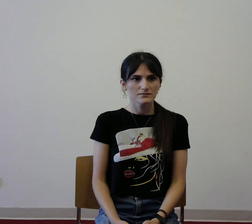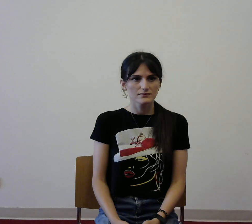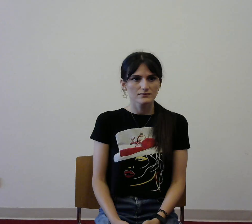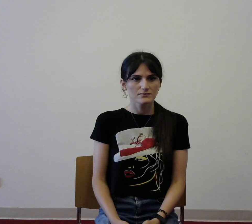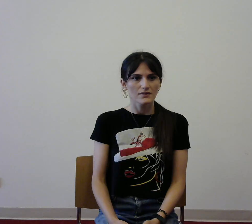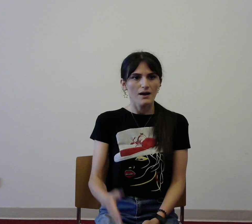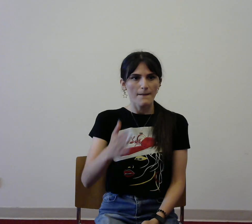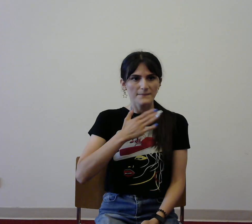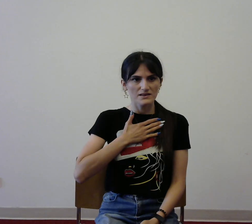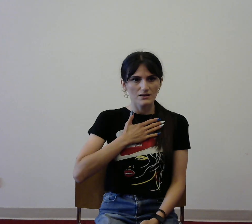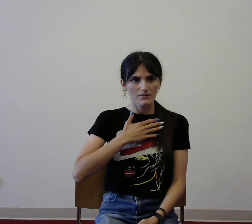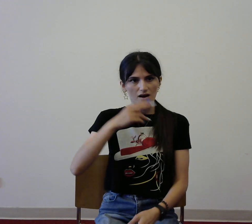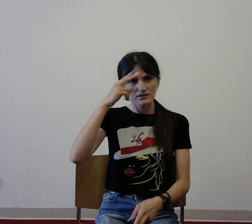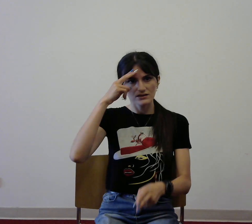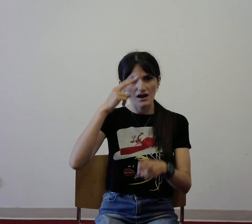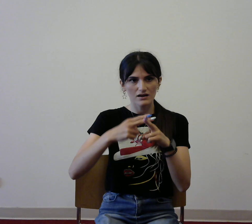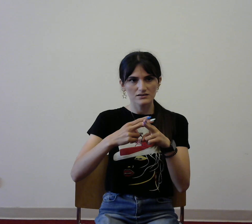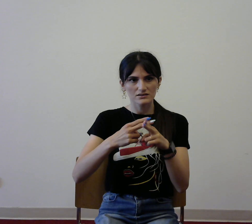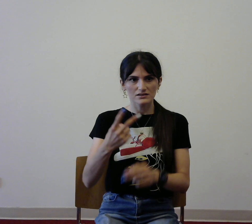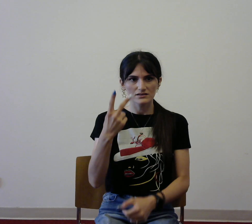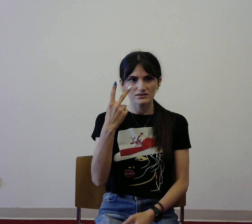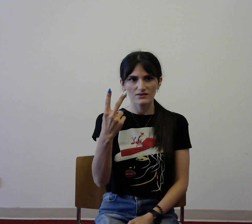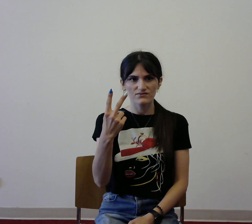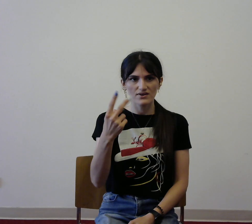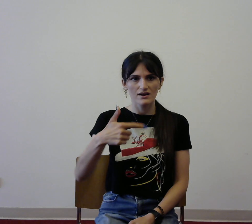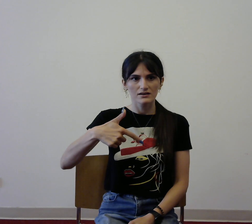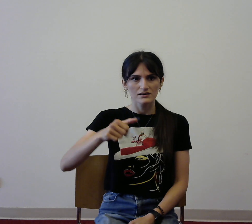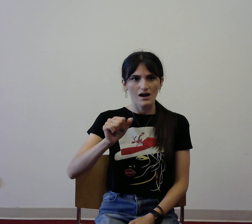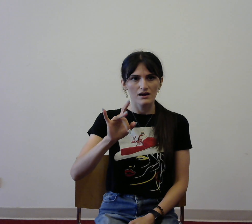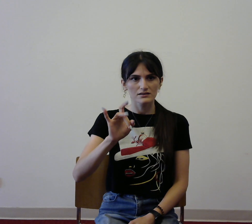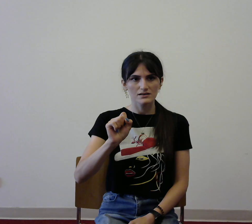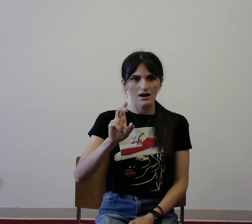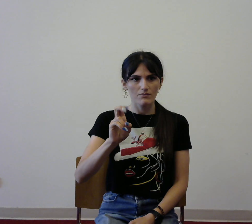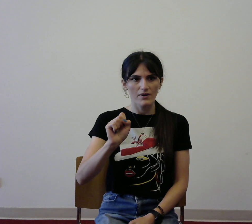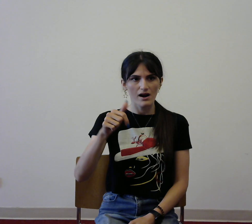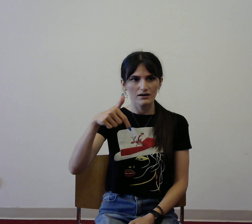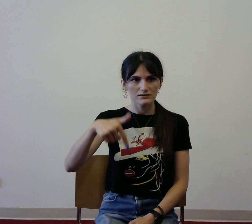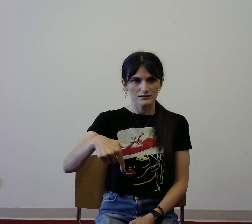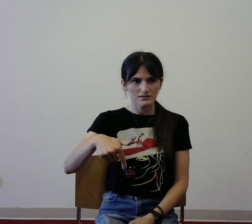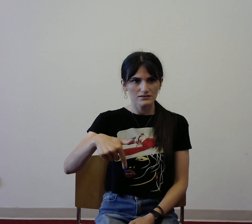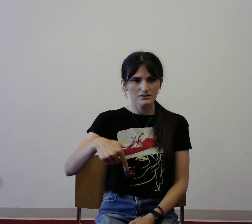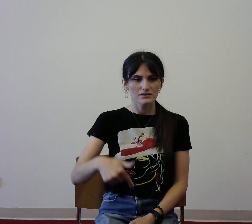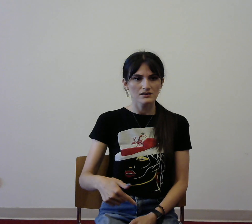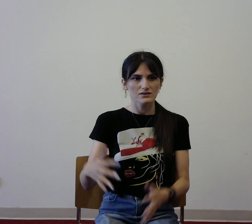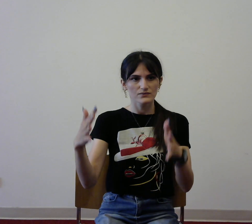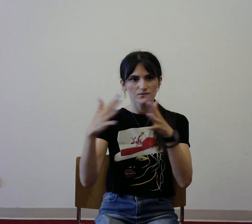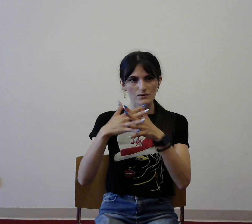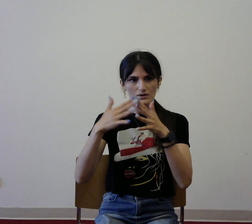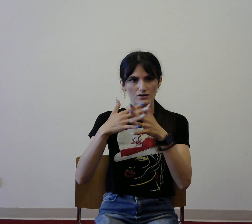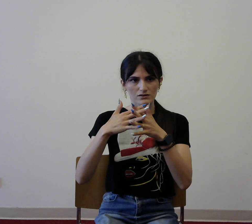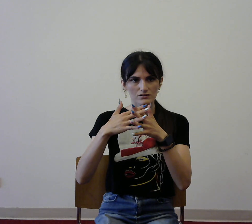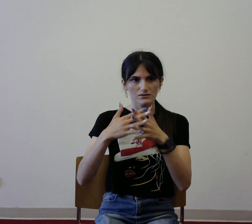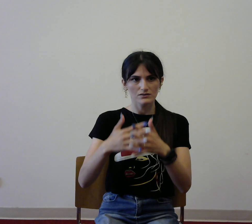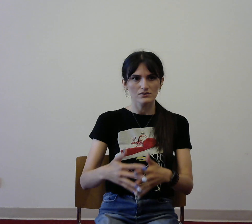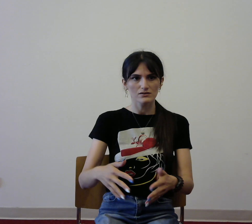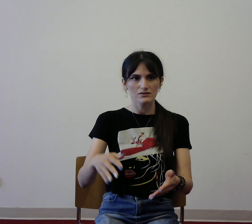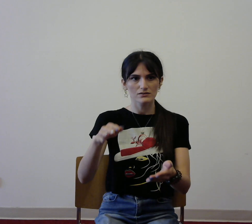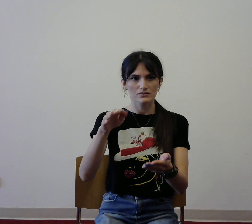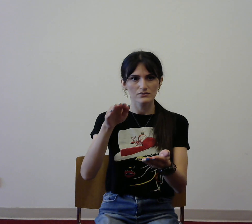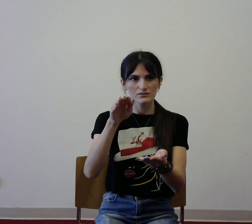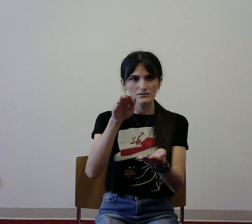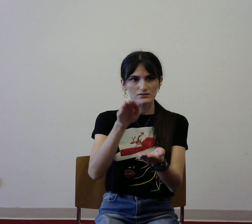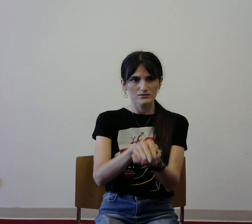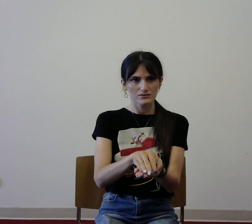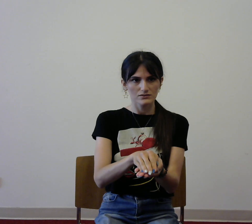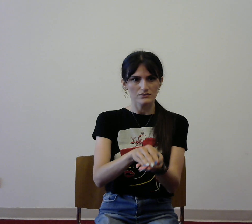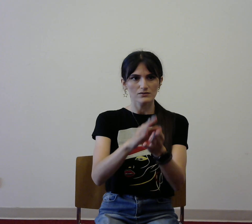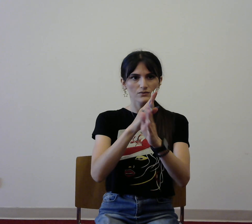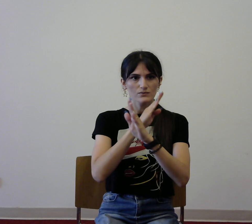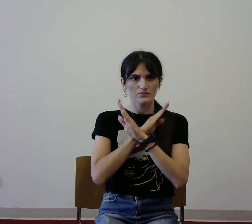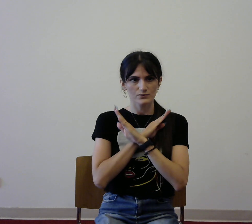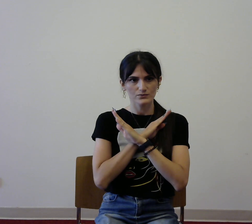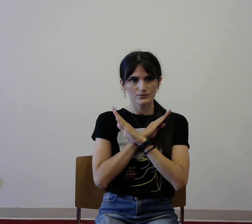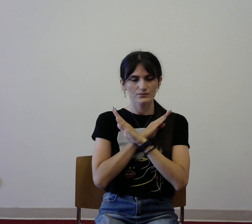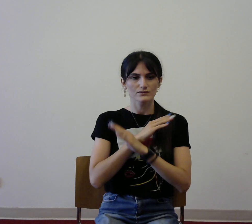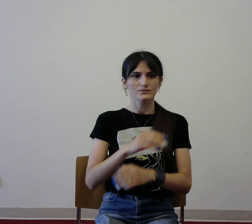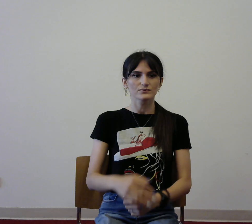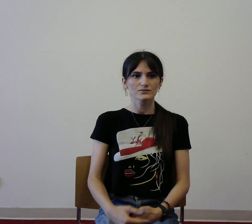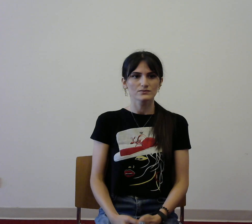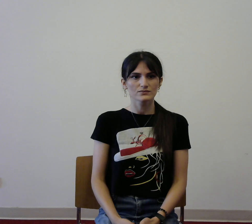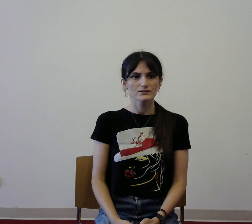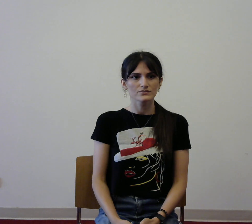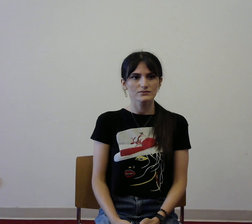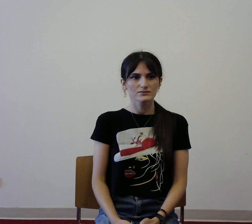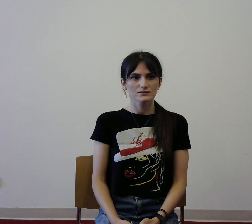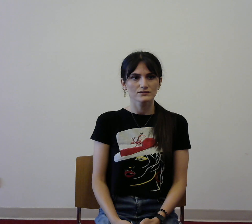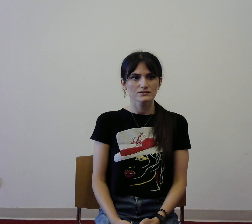Mənim qardaşım 2-ci Qarabağ müharibəsində şəhid olub